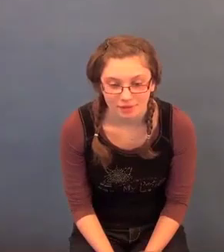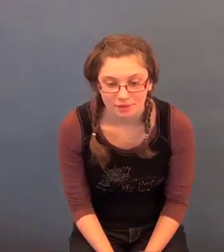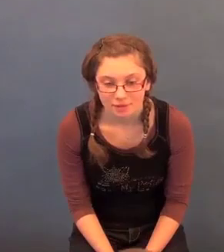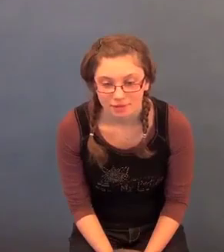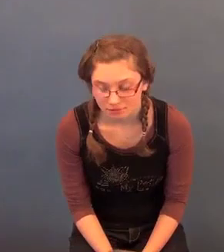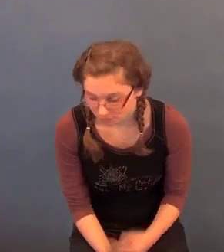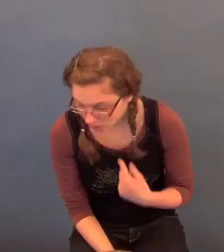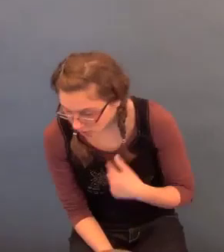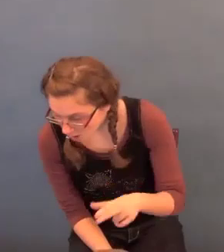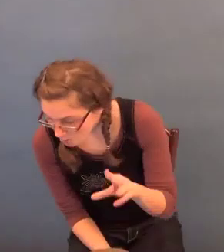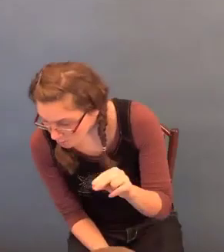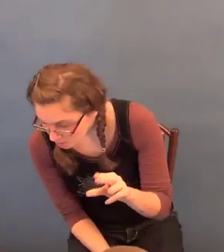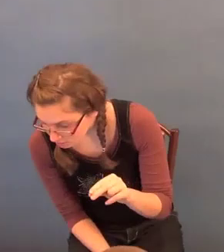Ja w poniedziałek...